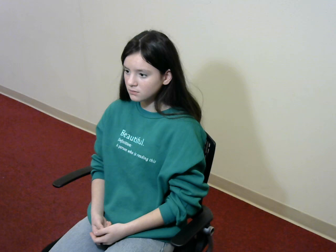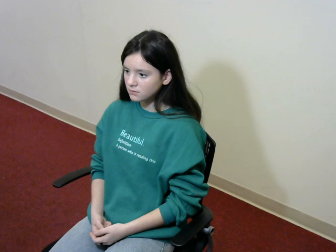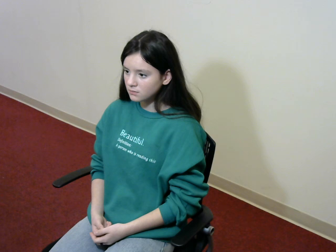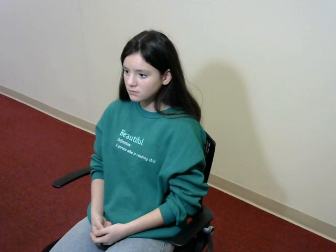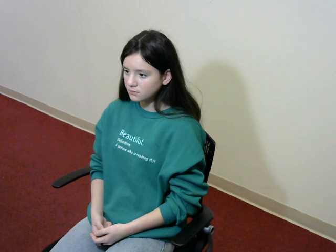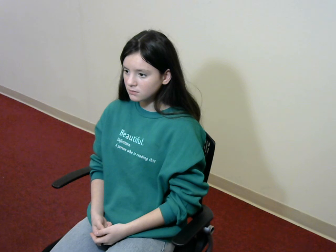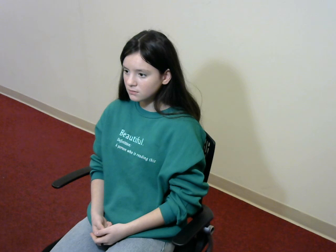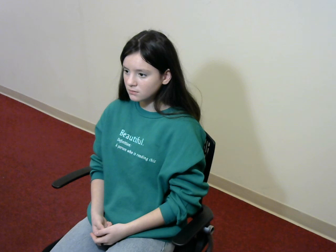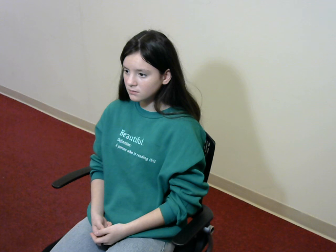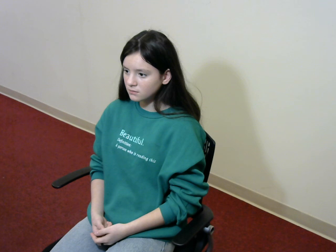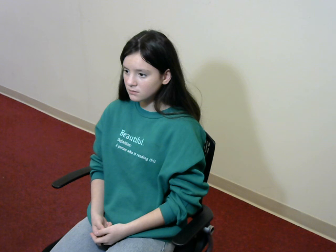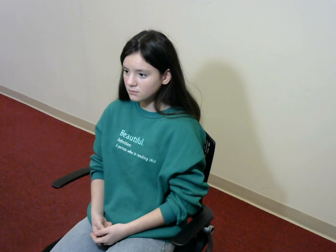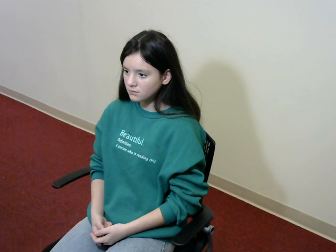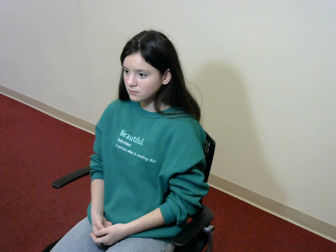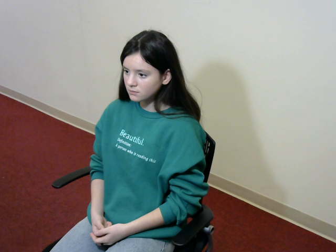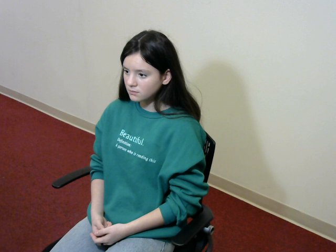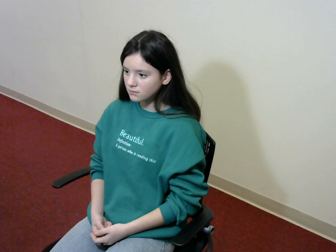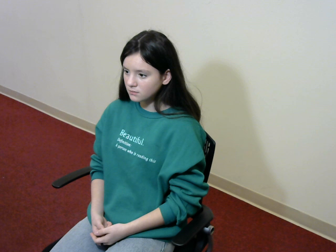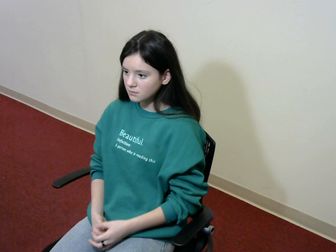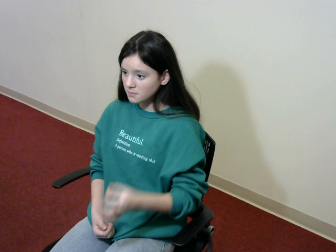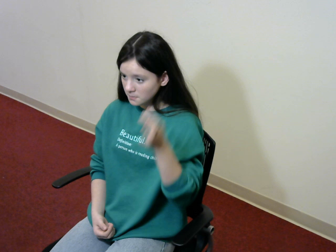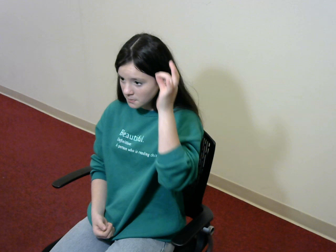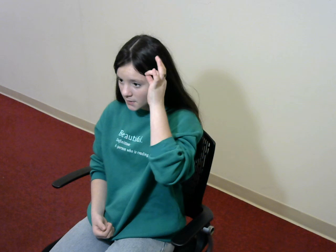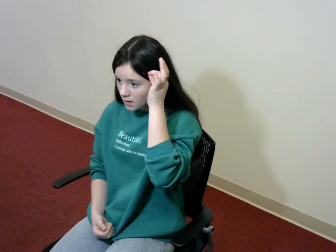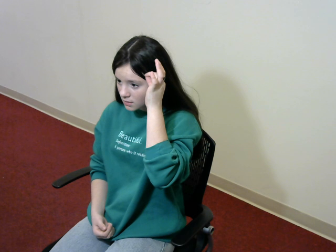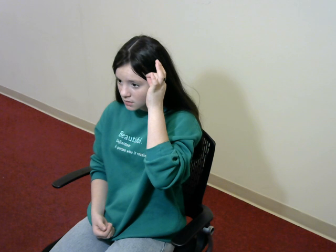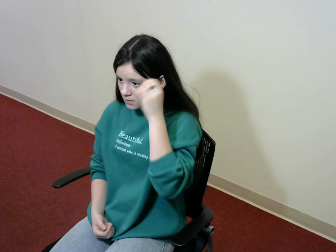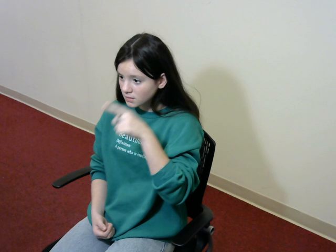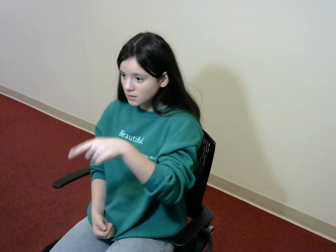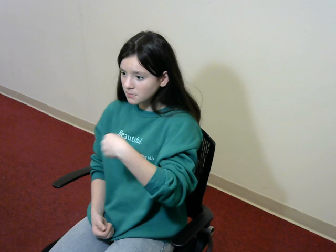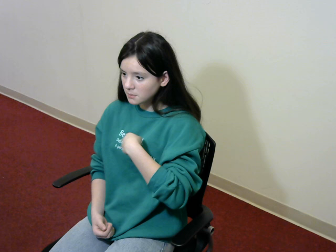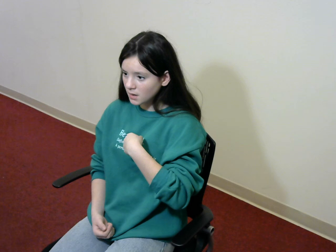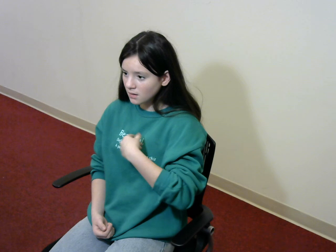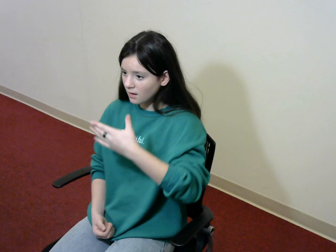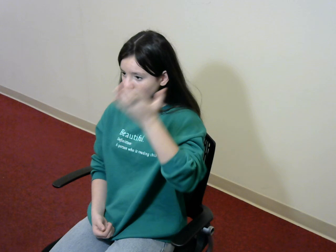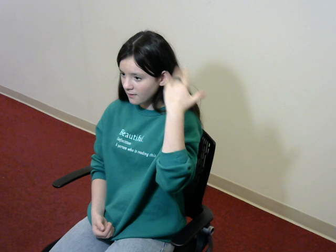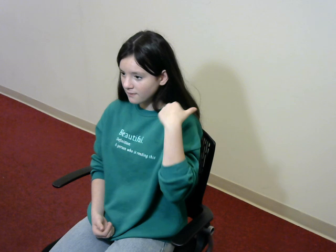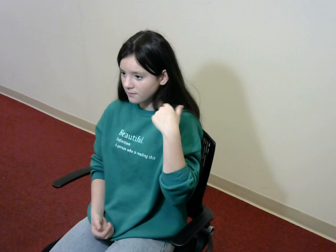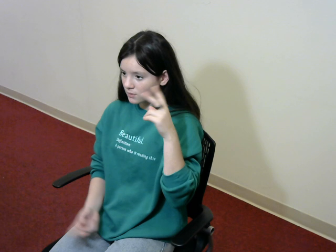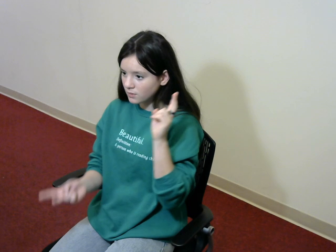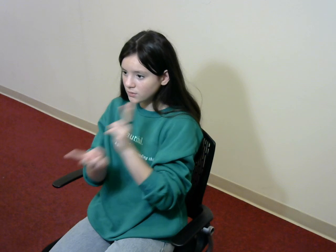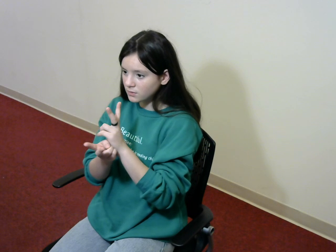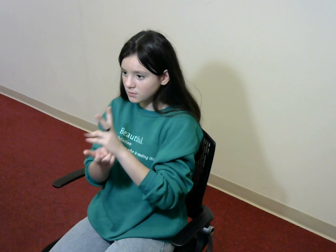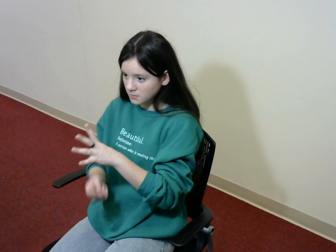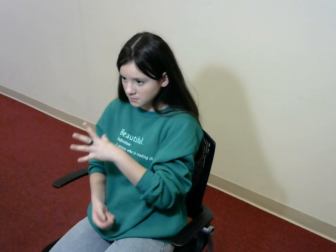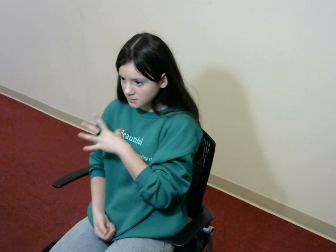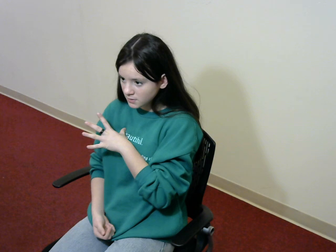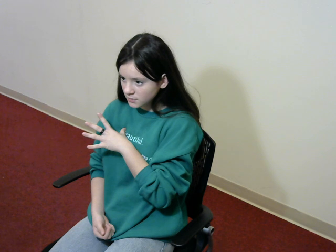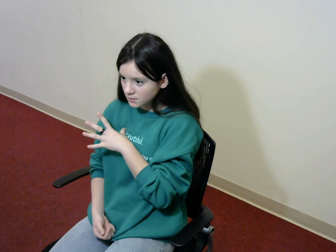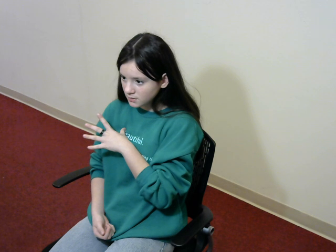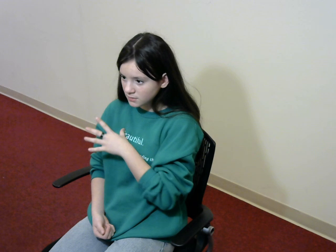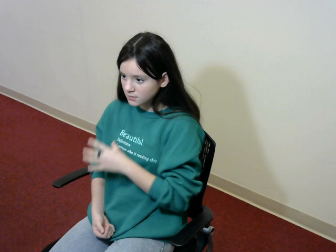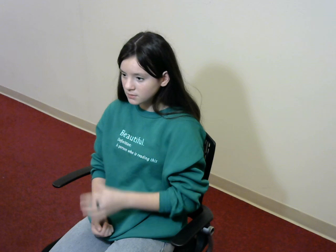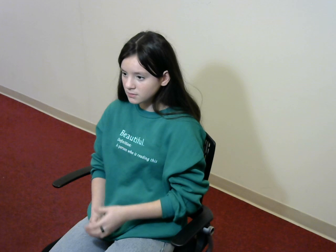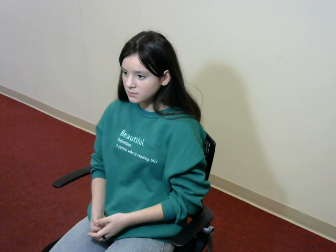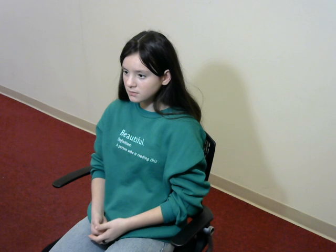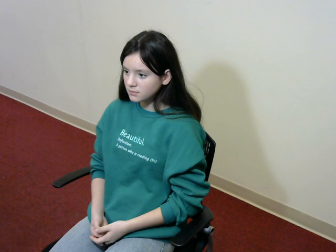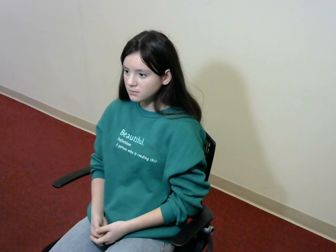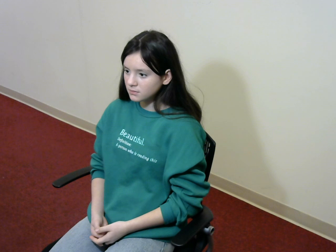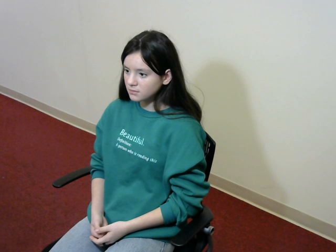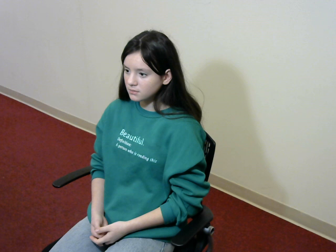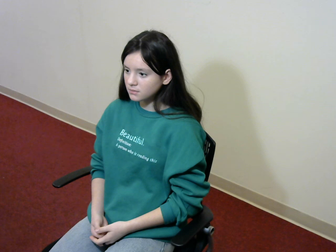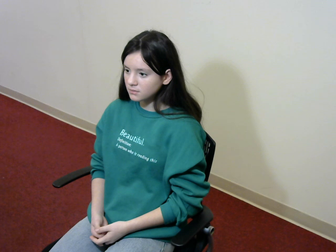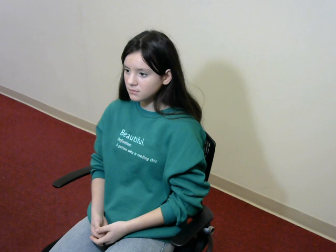Xatırladım, səni mən əvvəl də görmüşəm